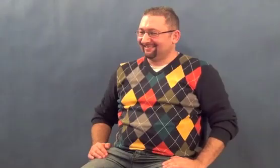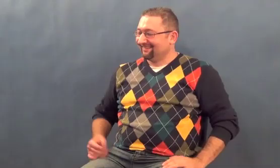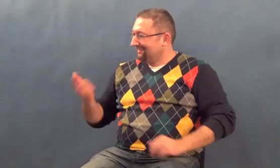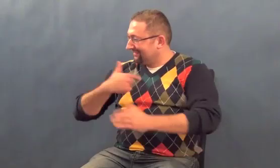Ja.